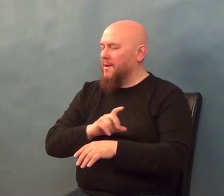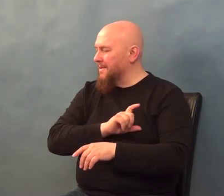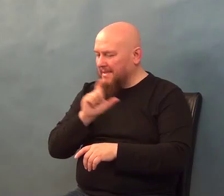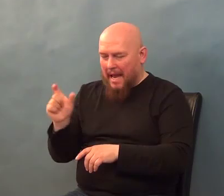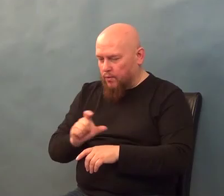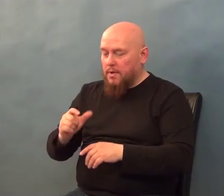Nie.